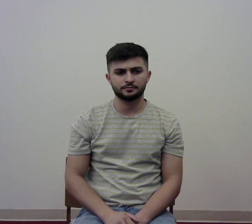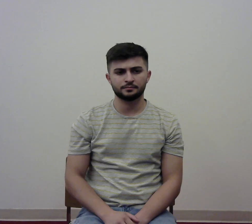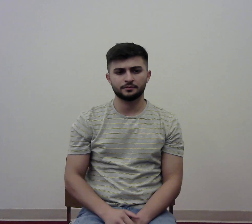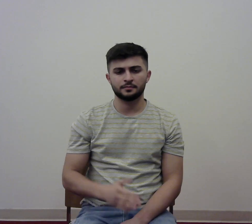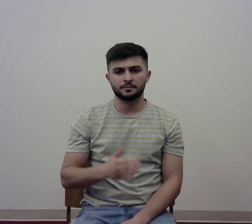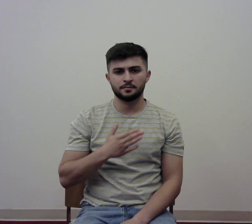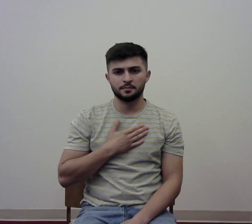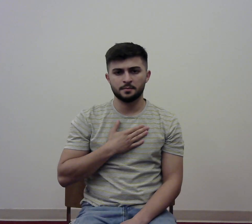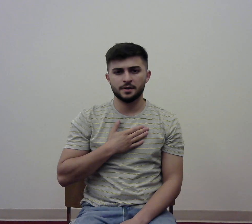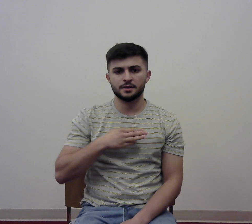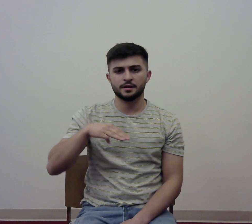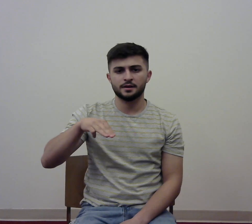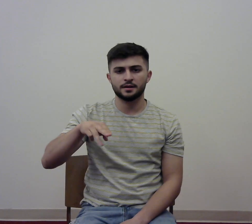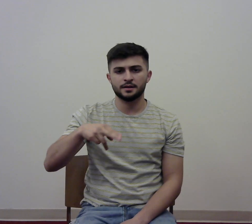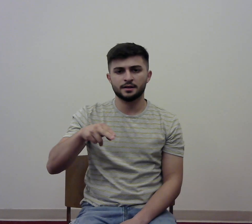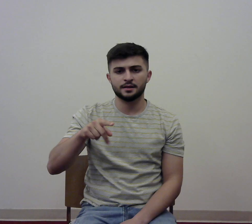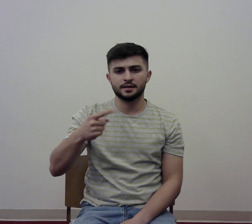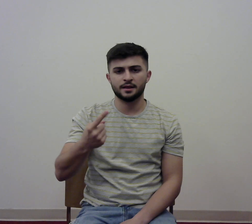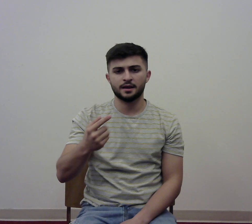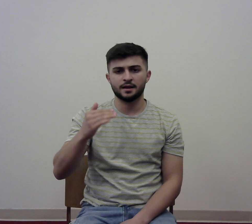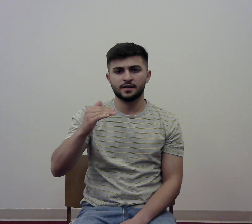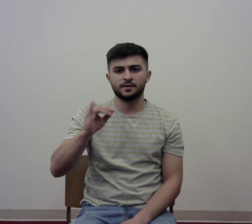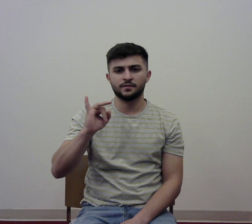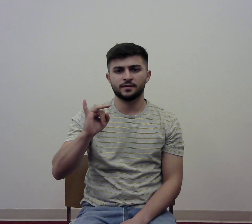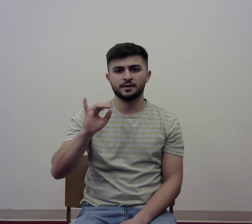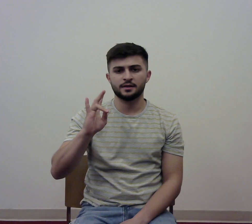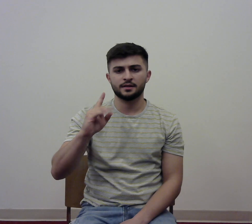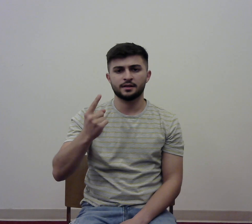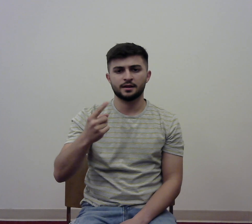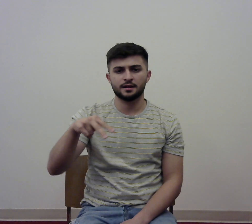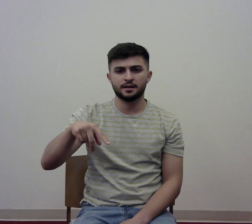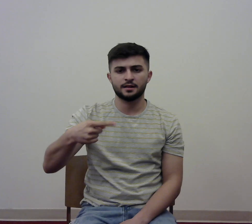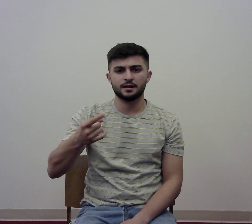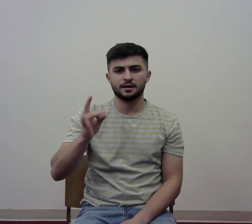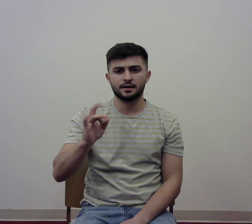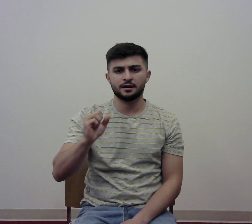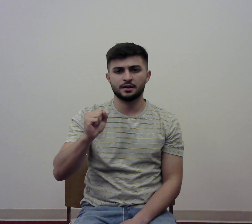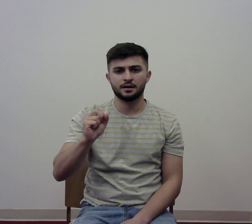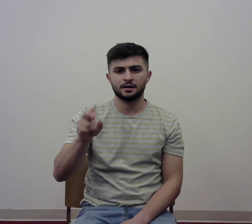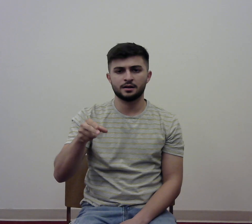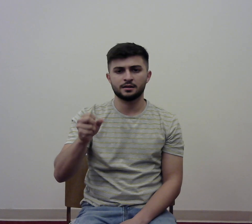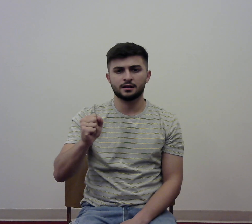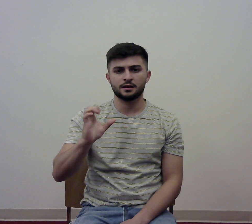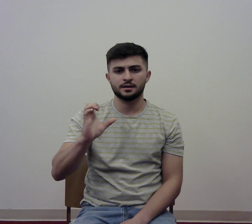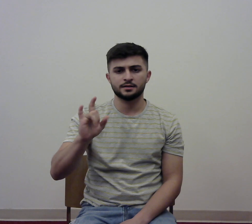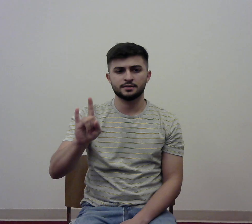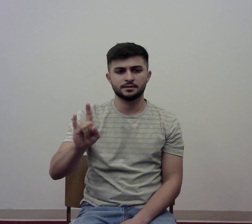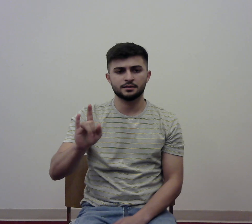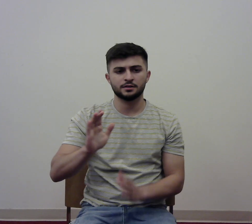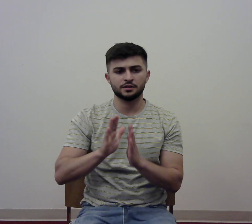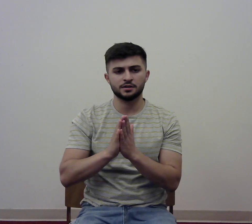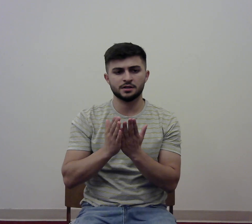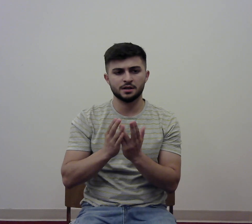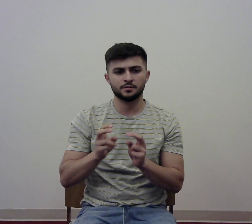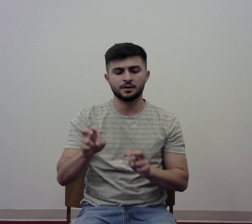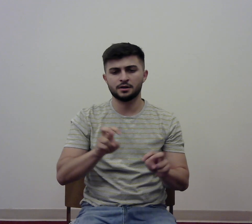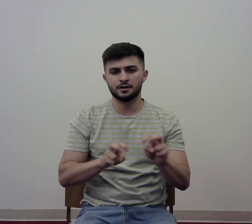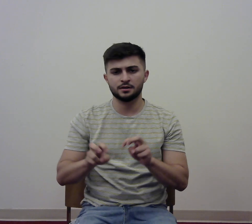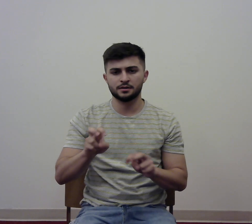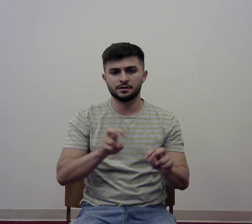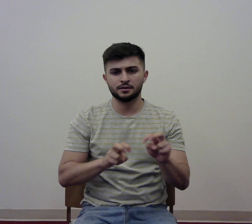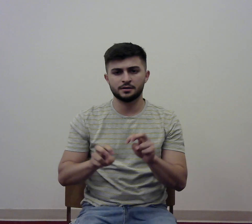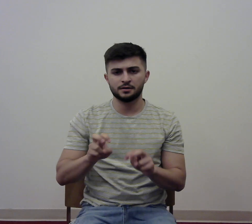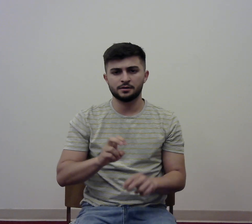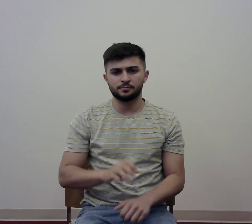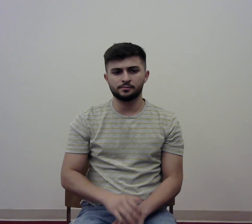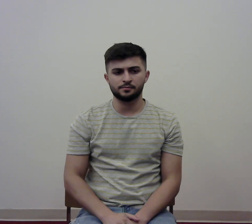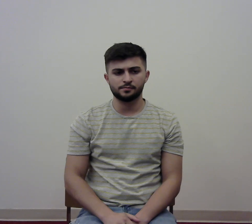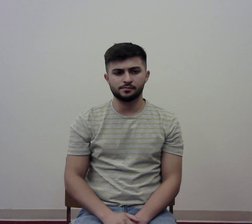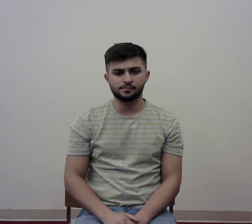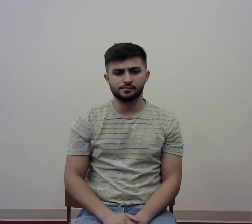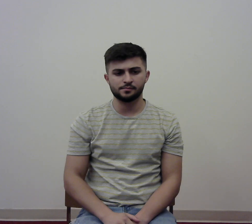Mən "Dəfinələr Adası" kitabını axtarıram